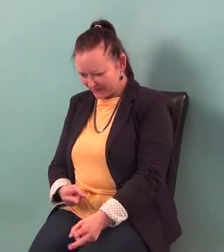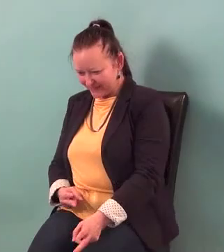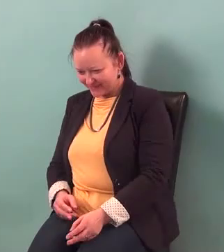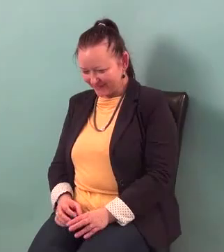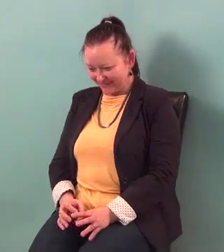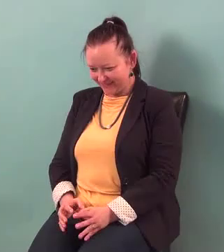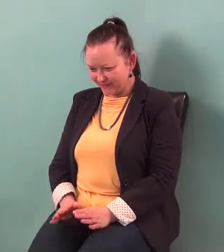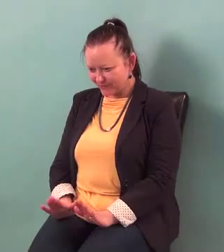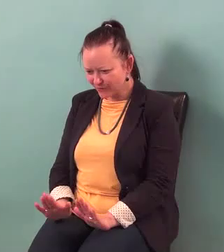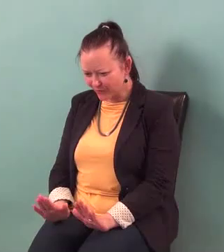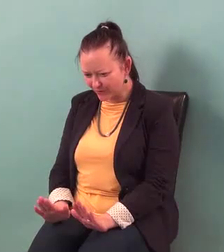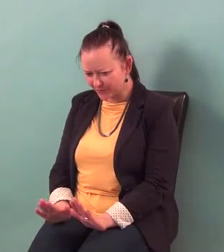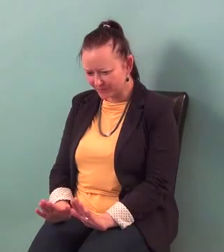Boi się... nie, nie. Aha!